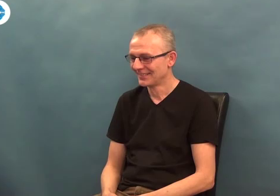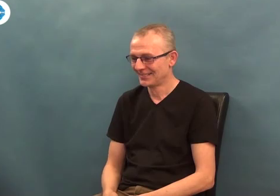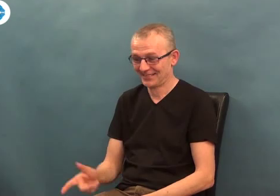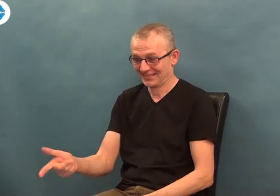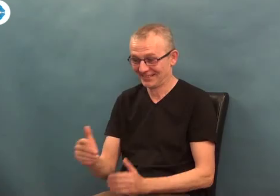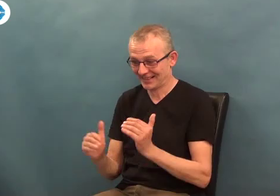Nad morzem.